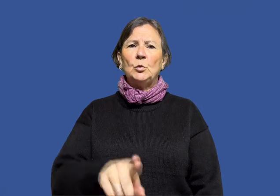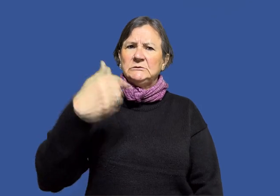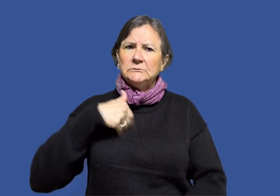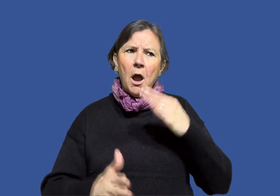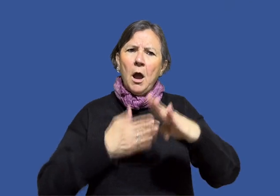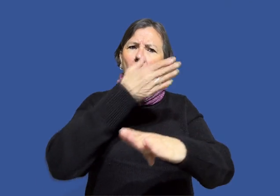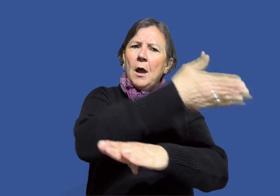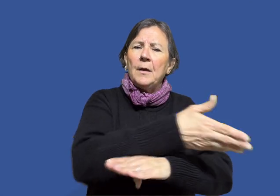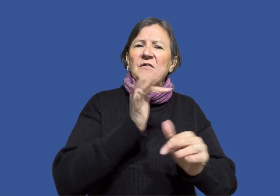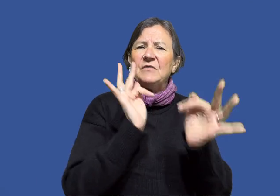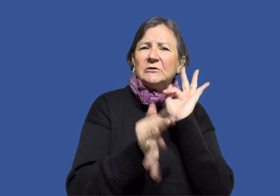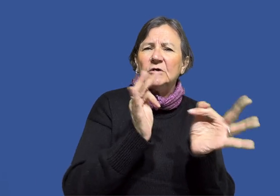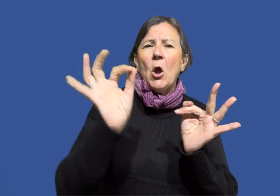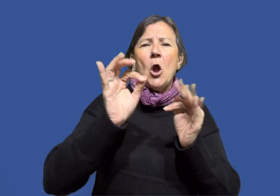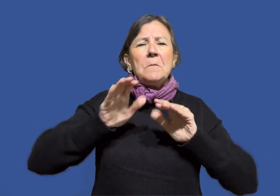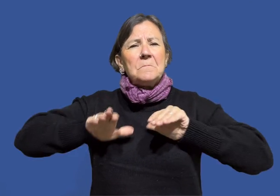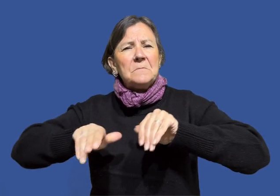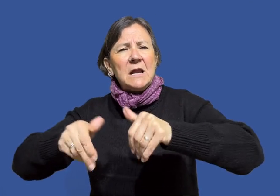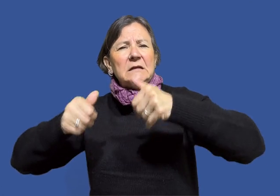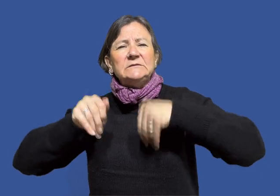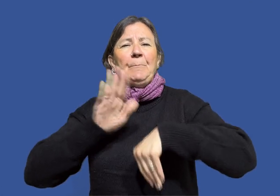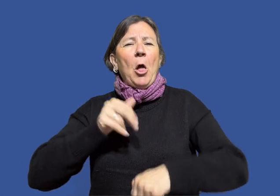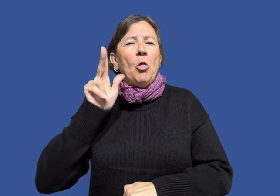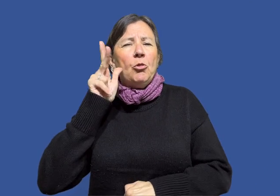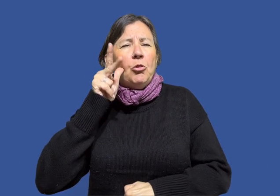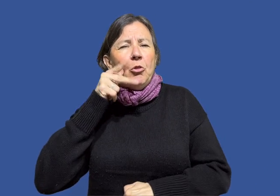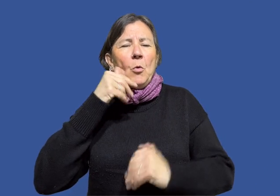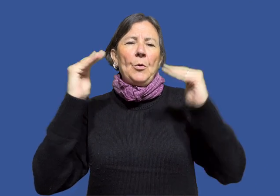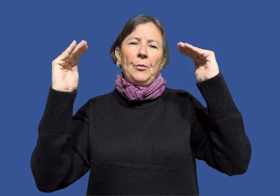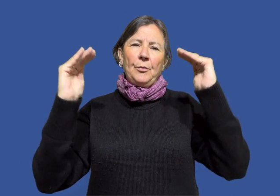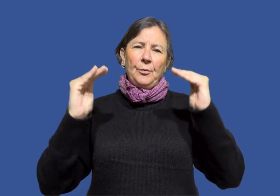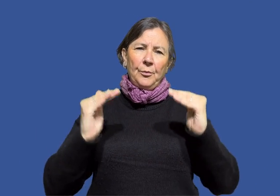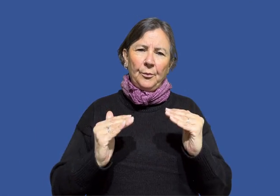Has anat al fisioterapeuta o t'han fet massatges per reduir el dolor?